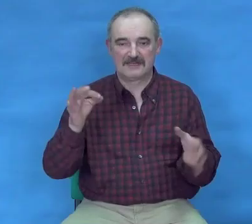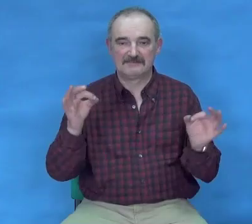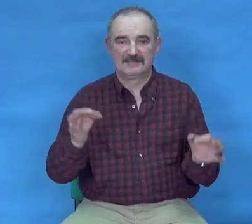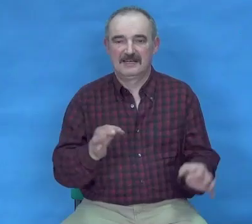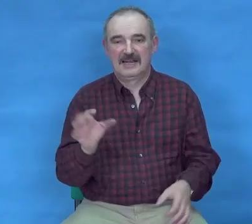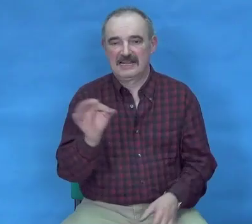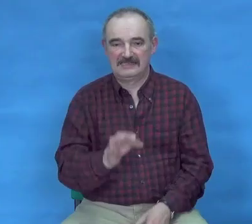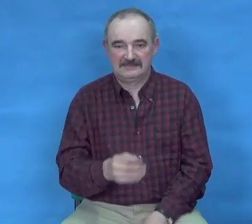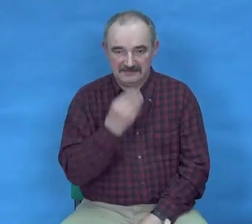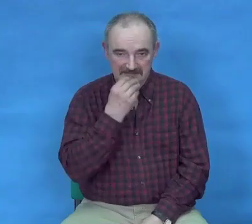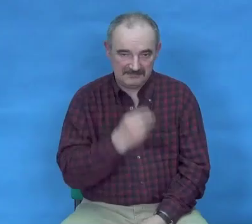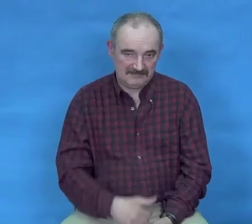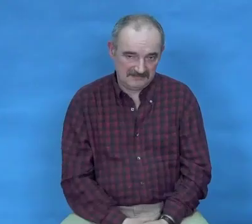Specjalne, delikatne jedzenie.